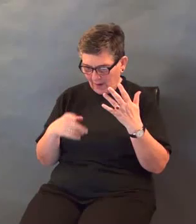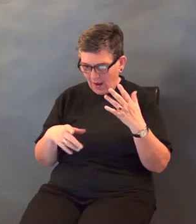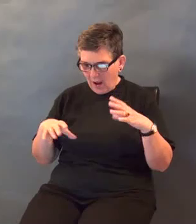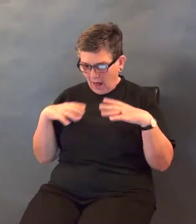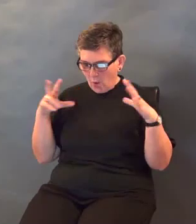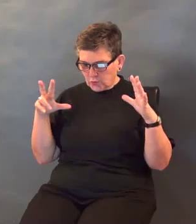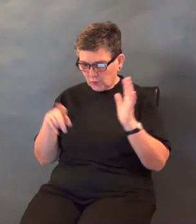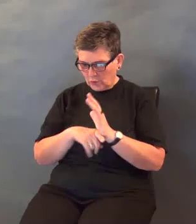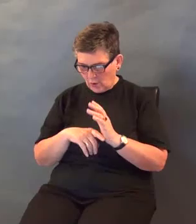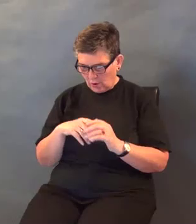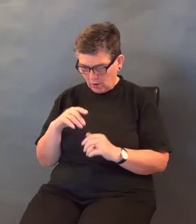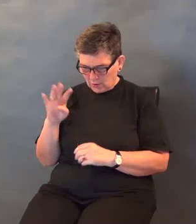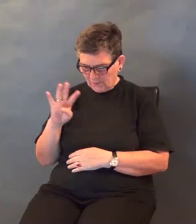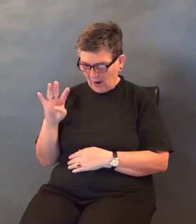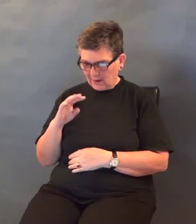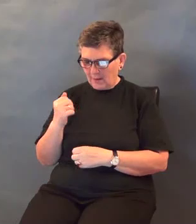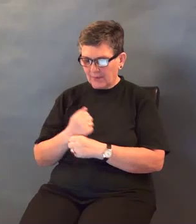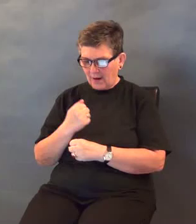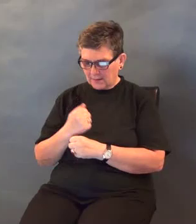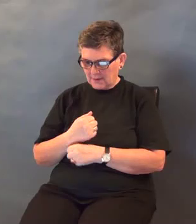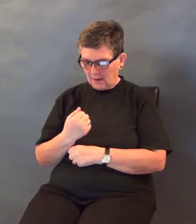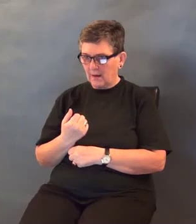Od ósmej rano do czwartej pracuję.